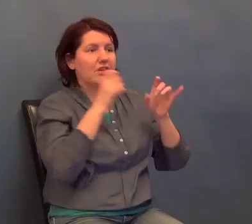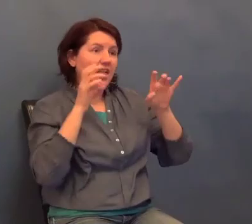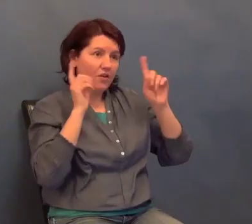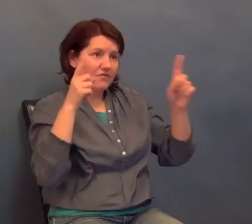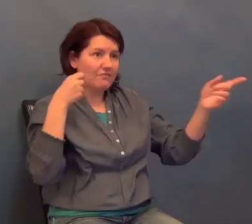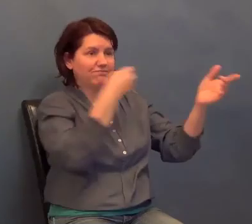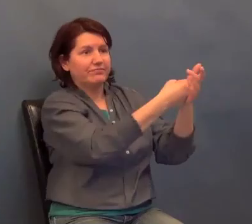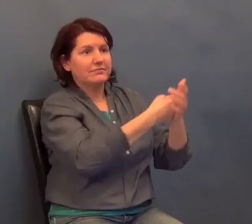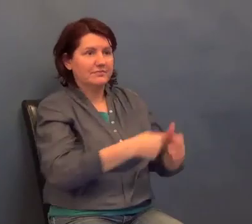Uwaga! Jeżeli biegniesz, łatwo o wypadek.